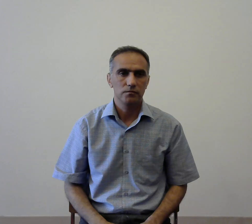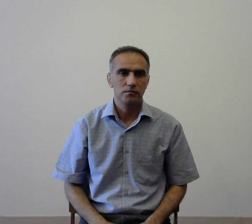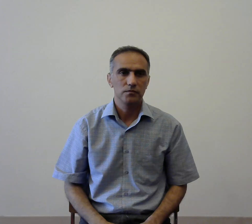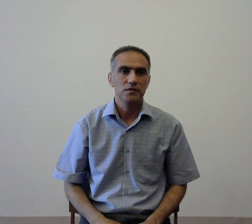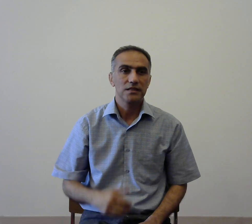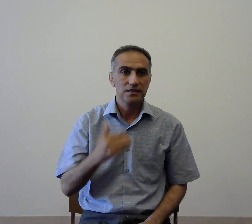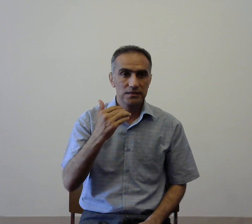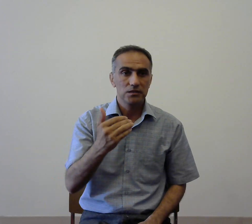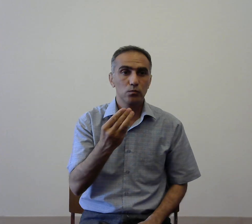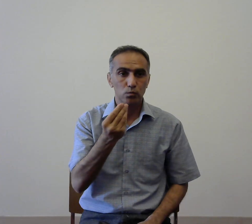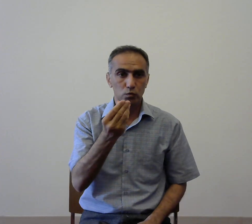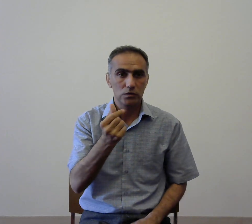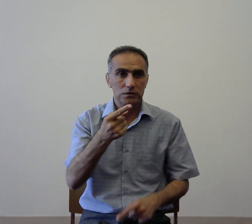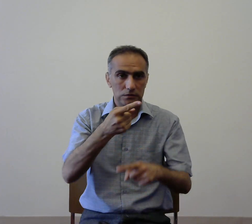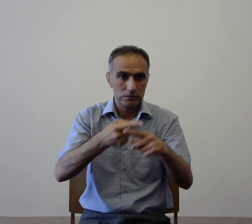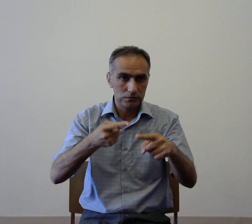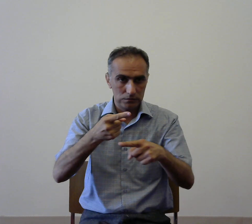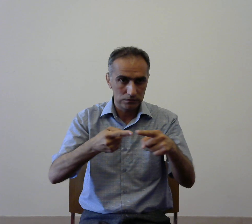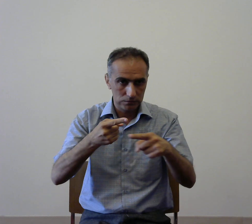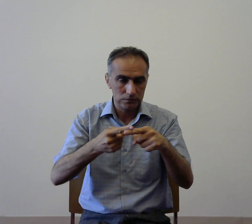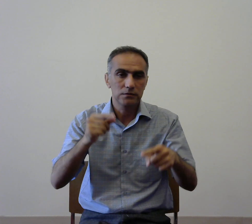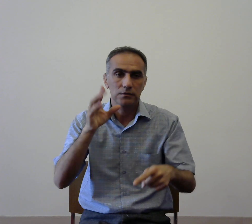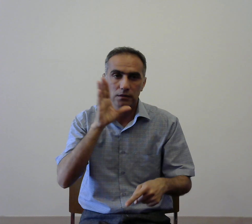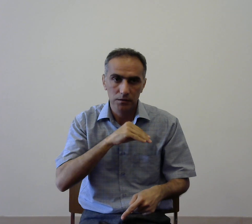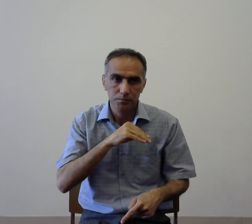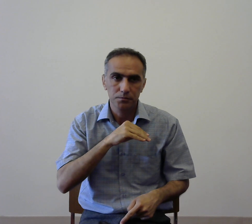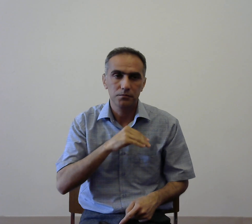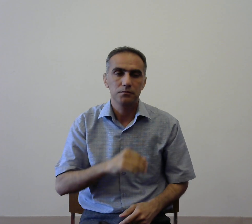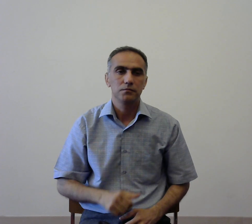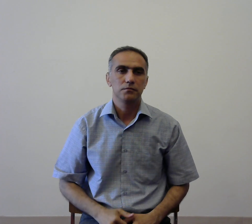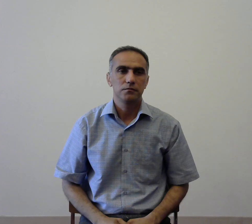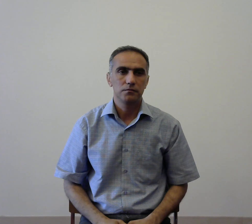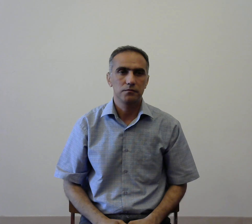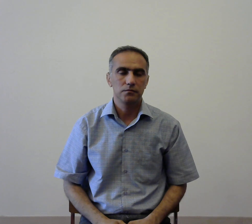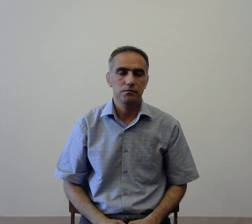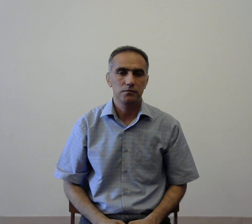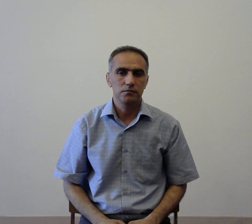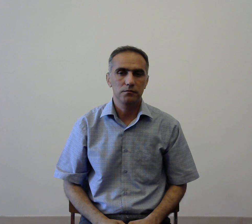Siz pulu xırdalaya bilərsinizmi?